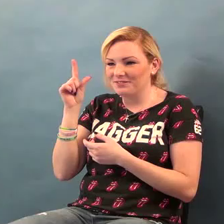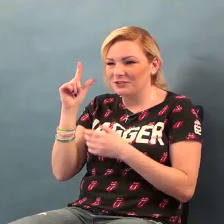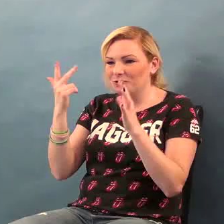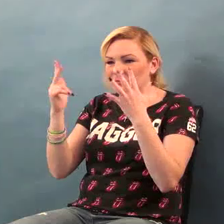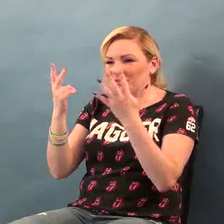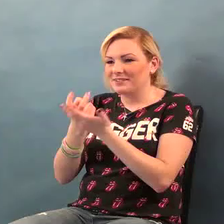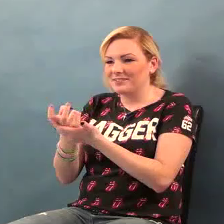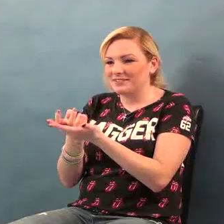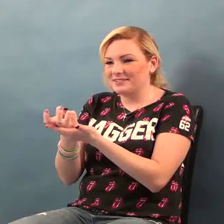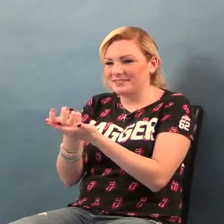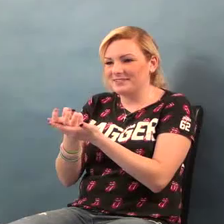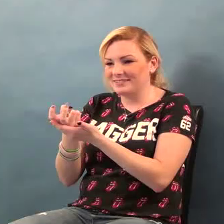Już jesteśmy umówione.